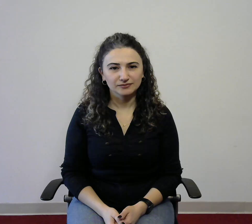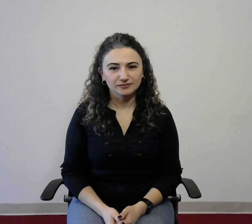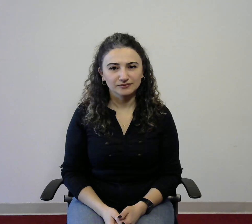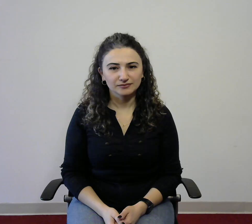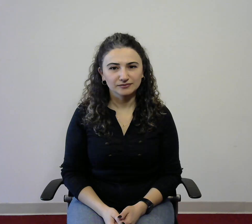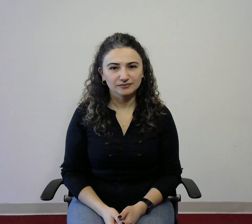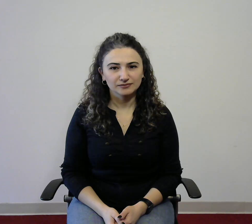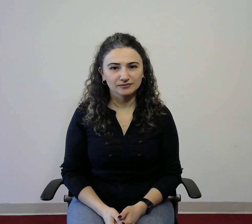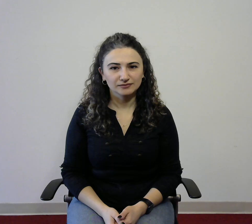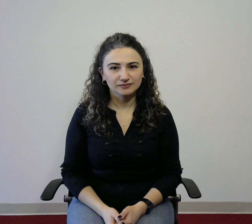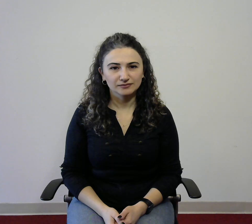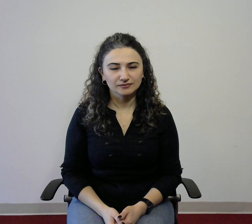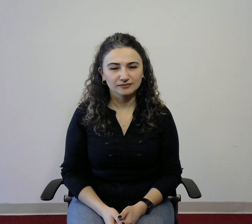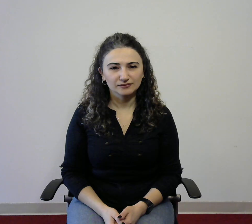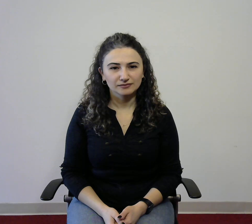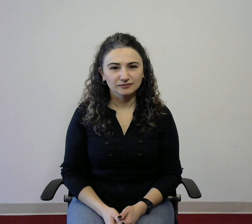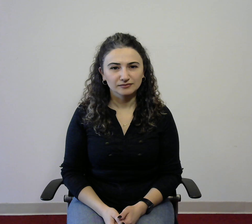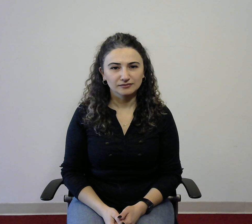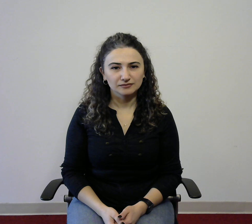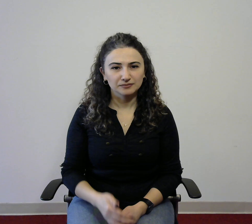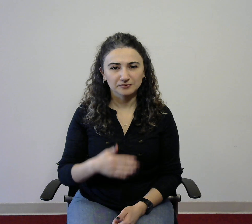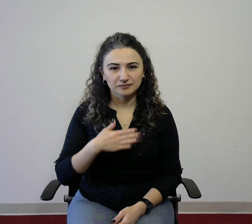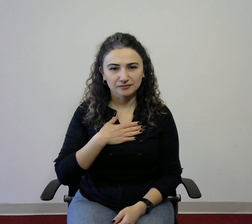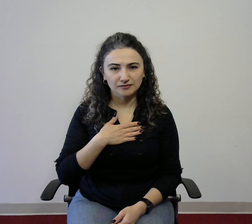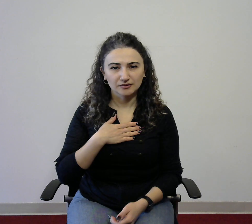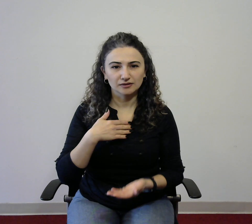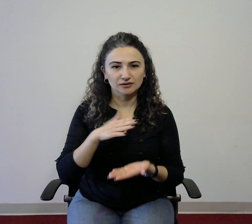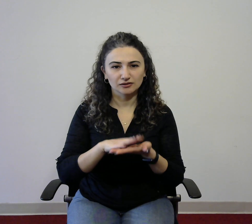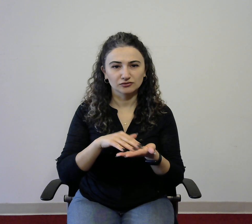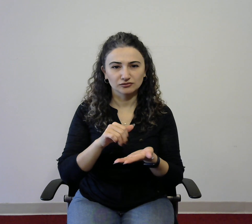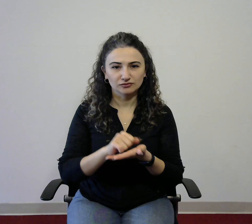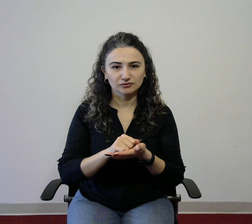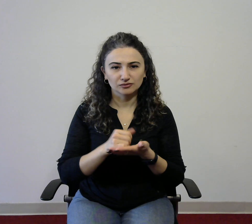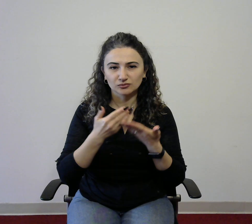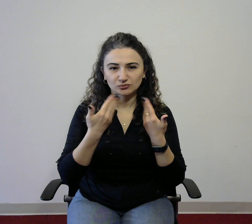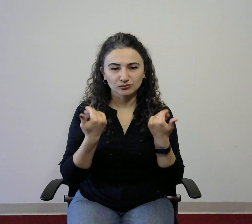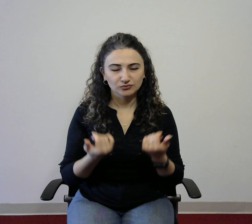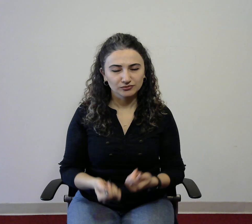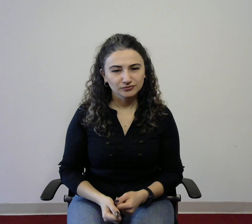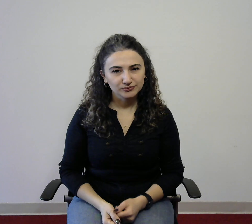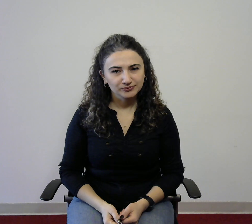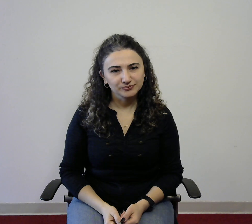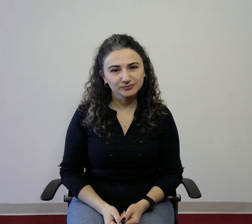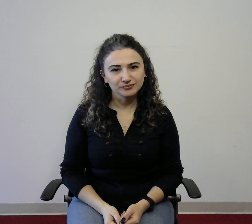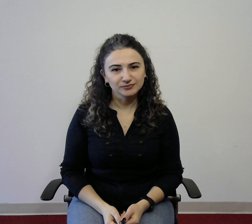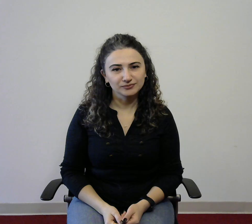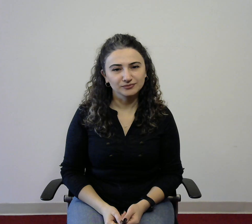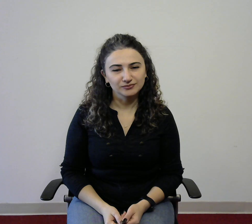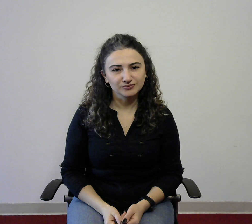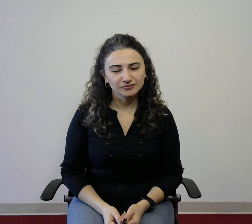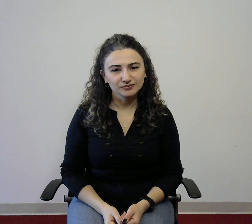Mənim ləqəbim yoxdur